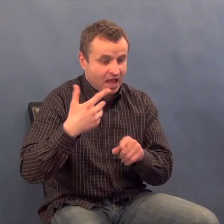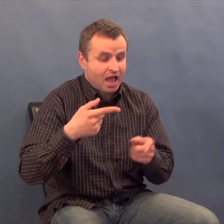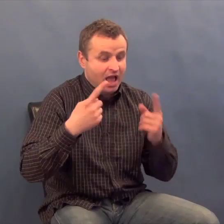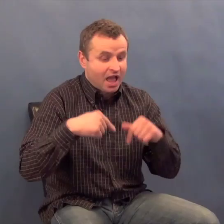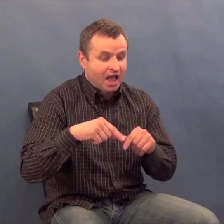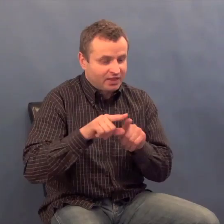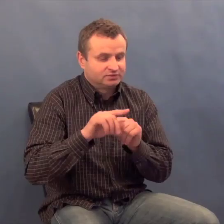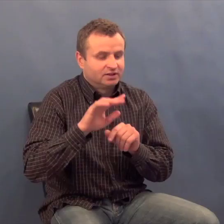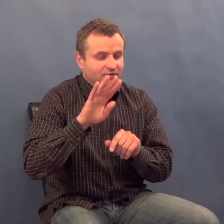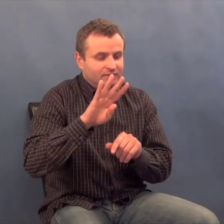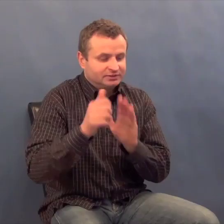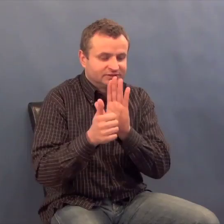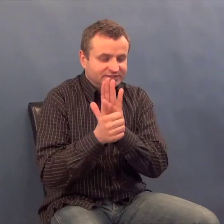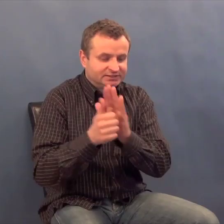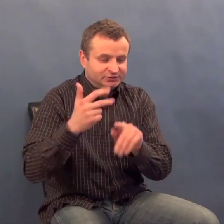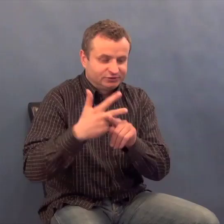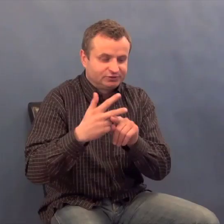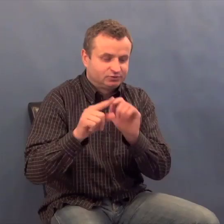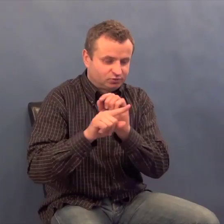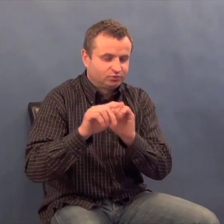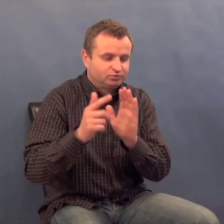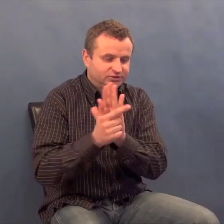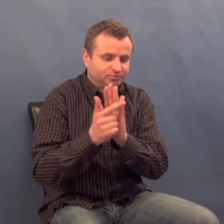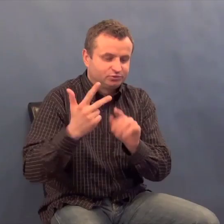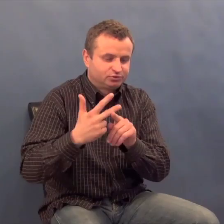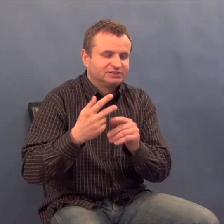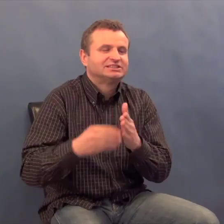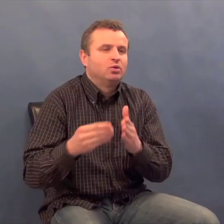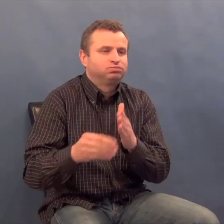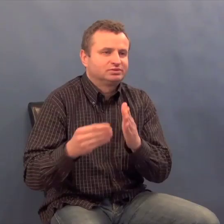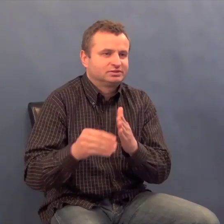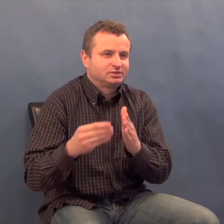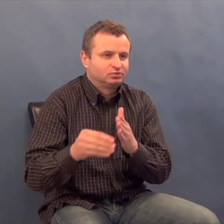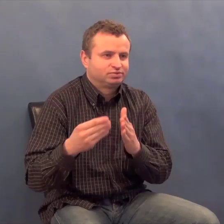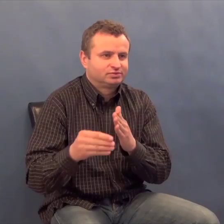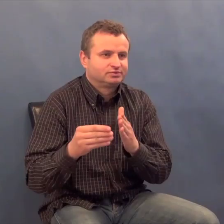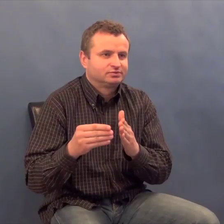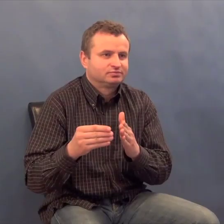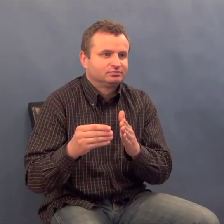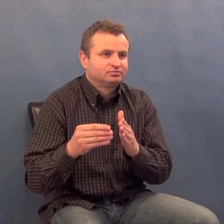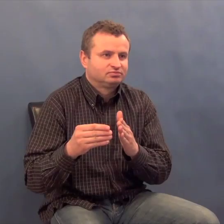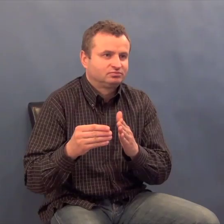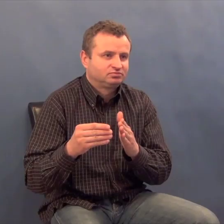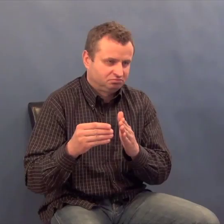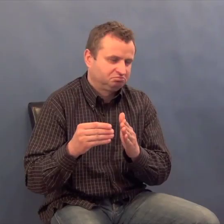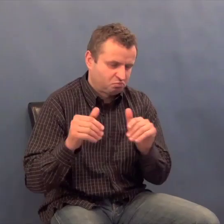Następny tak samo, od czwartej, od szesnastej trzydzieści do siedemnastej trzydzieści zakupy.